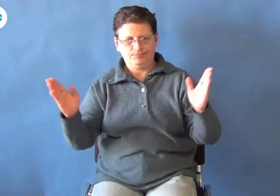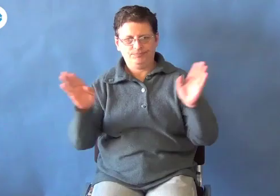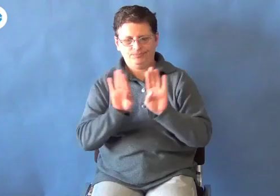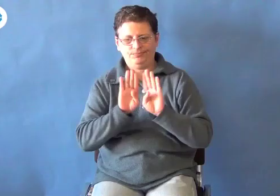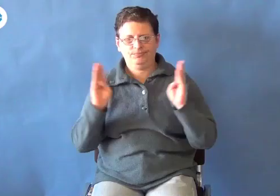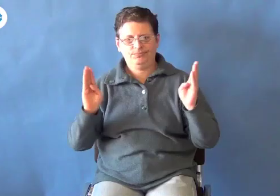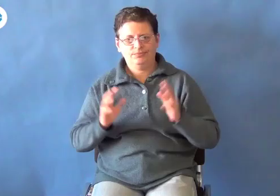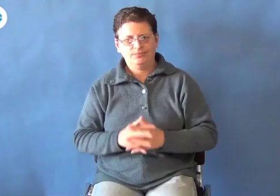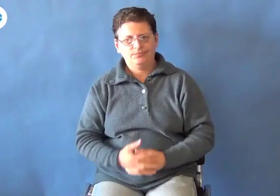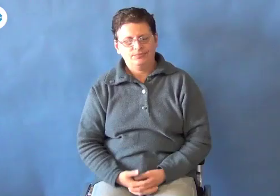Drzwi się zamykają i otwierają.